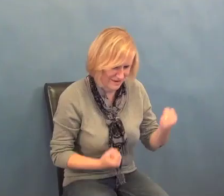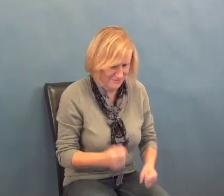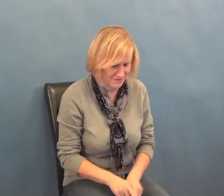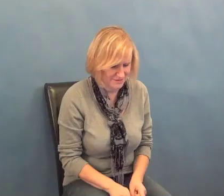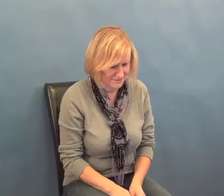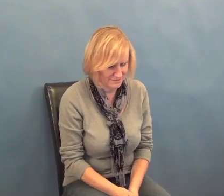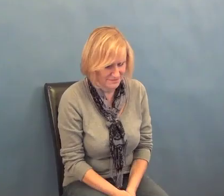Inne samochody tak samo.